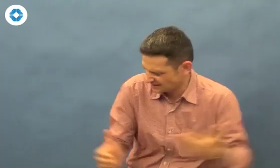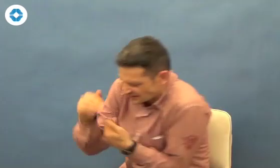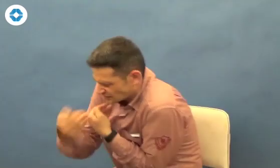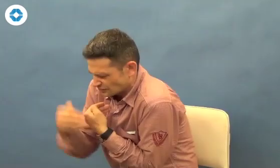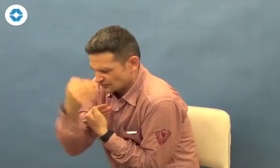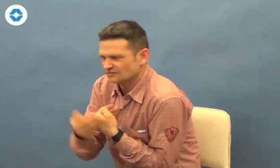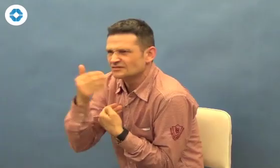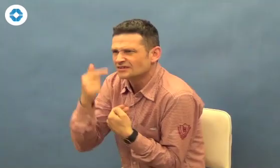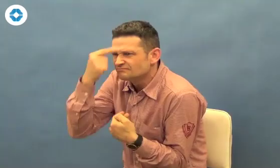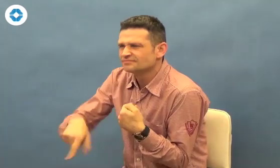Głaszcze psa, trzymając go na rękach.